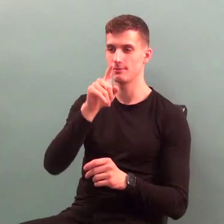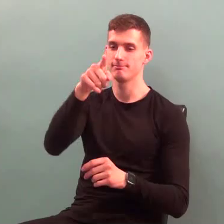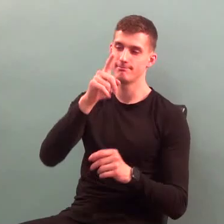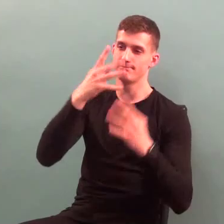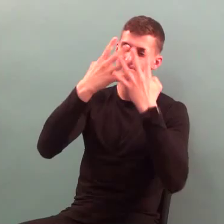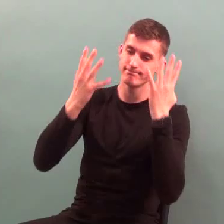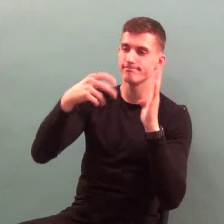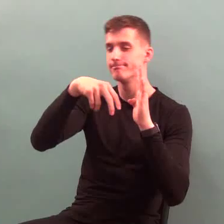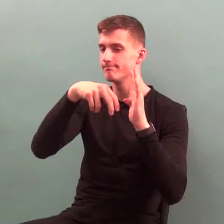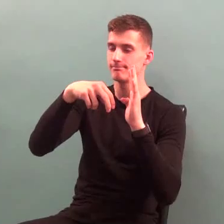Ptaszek stoi w klatce.